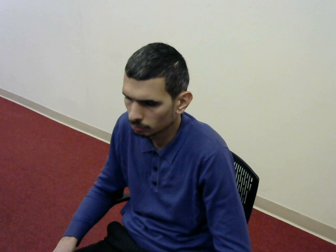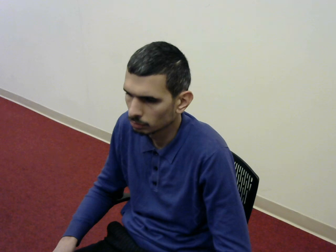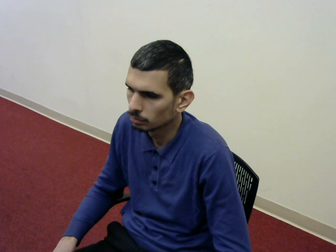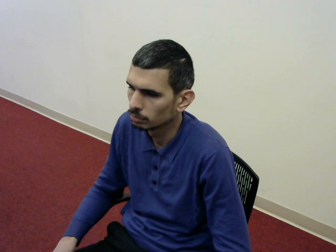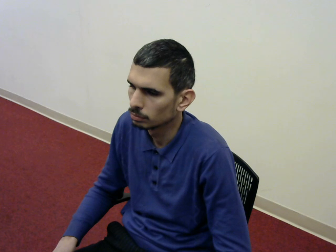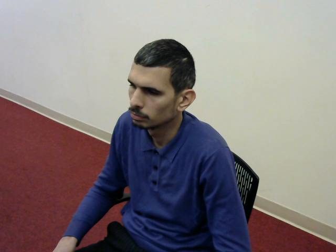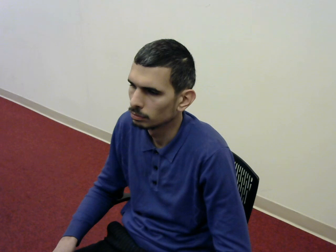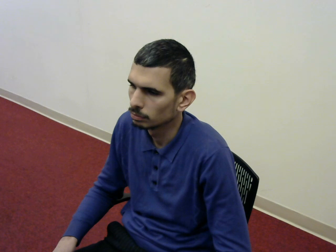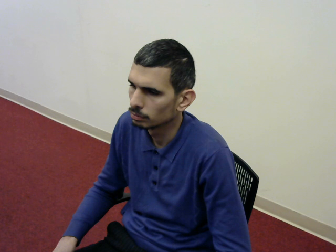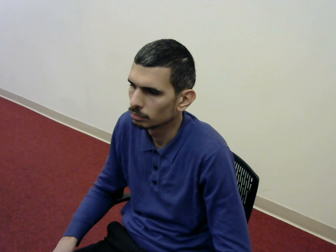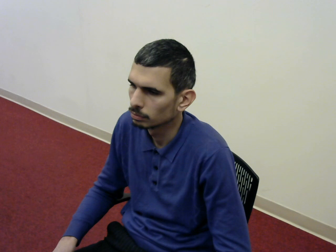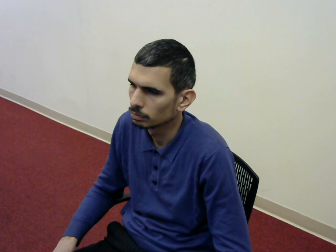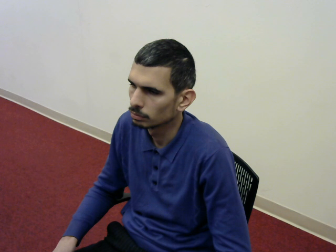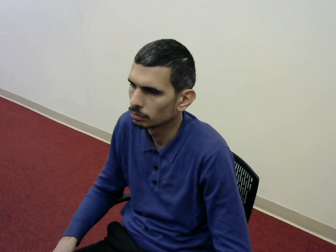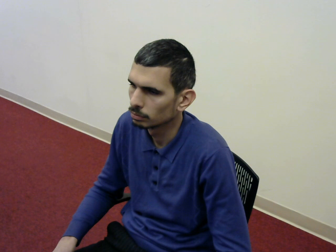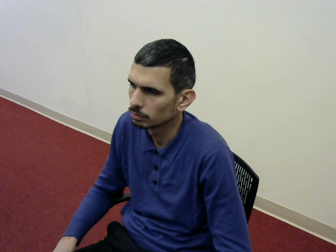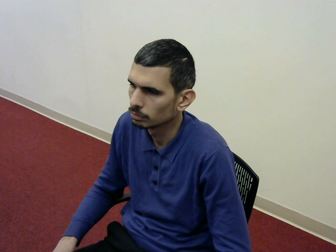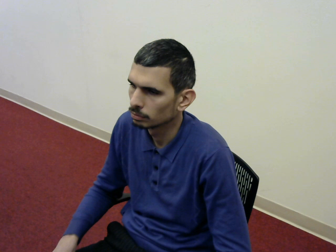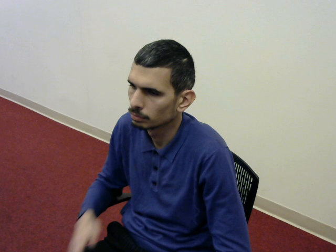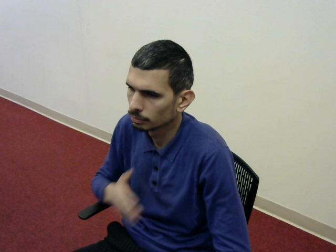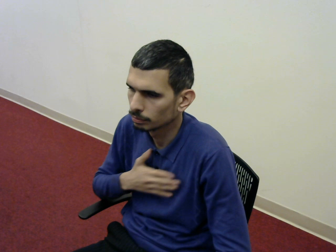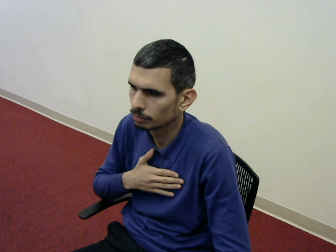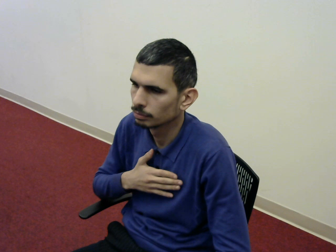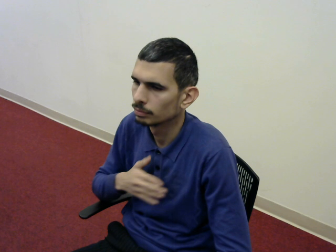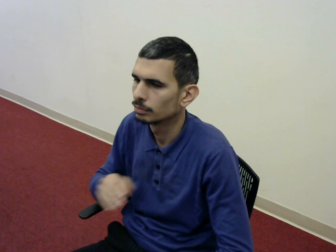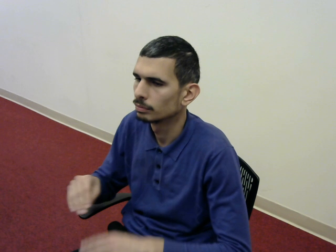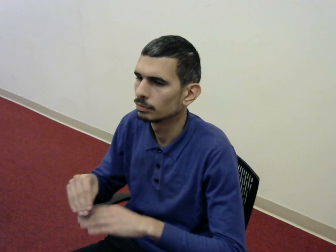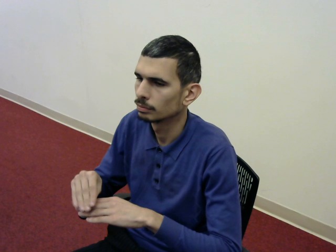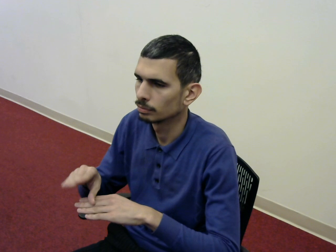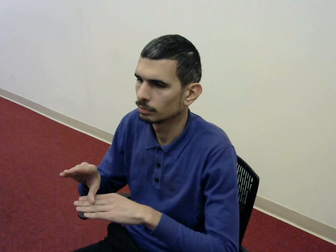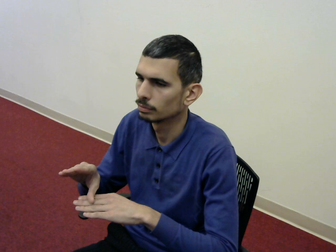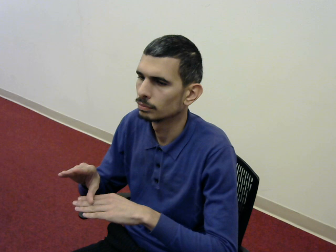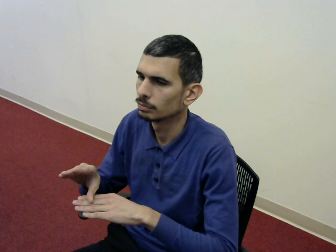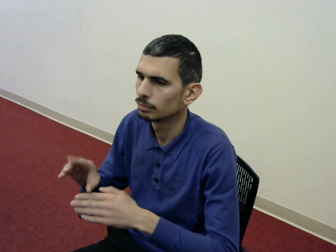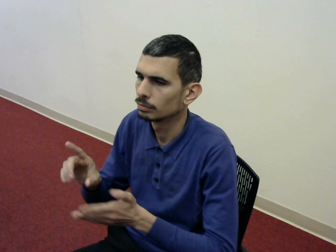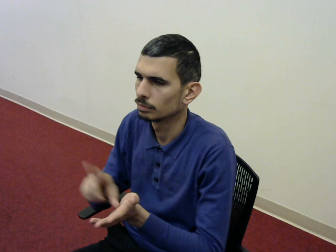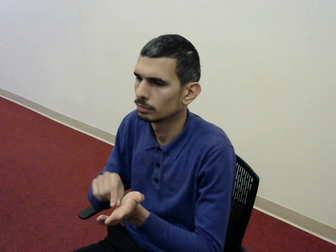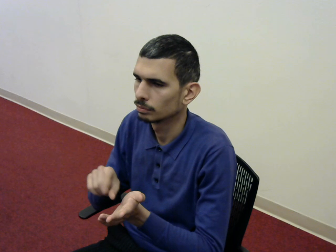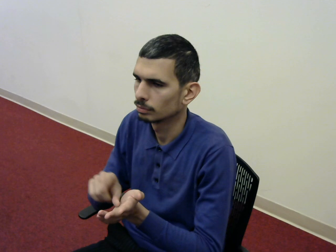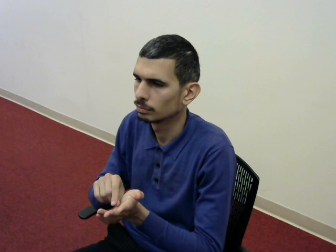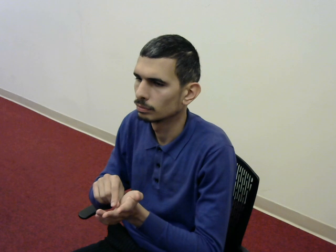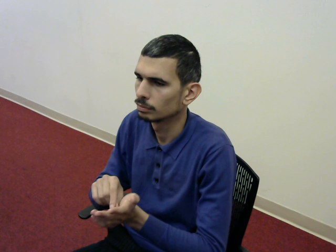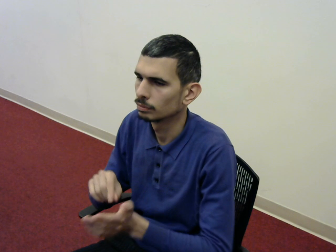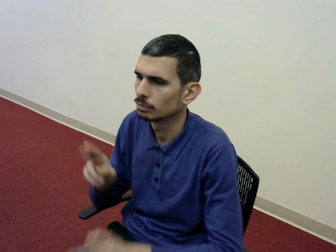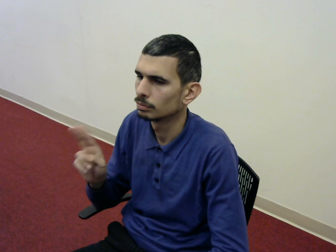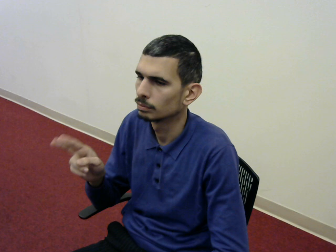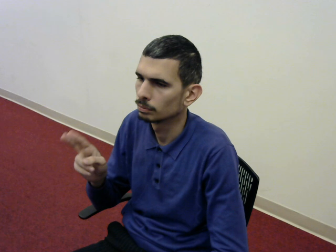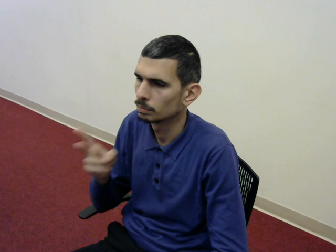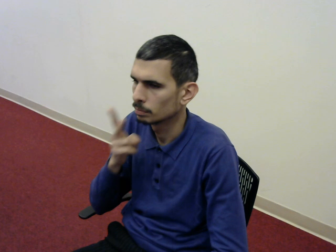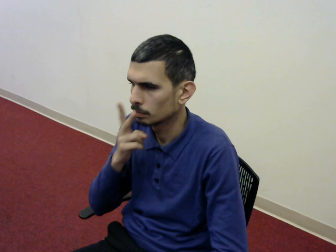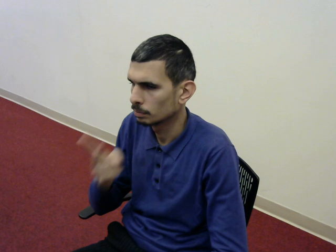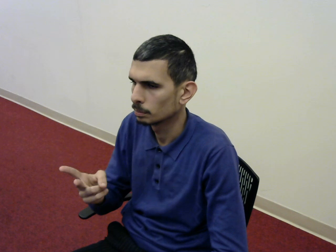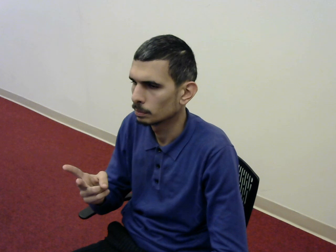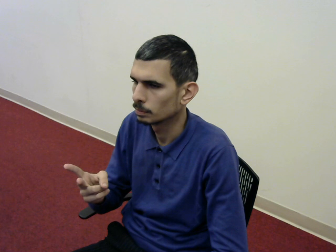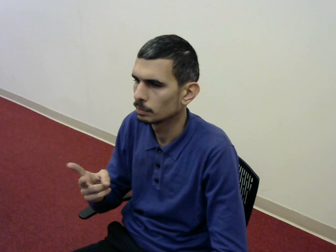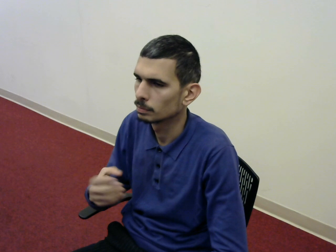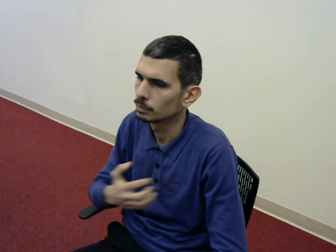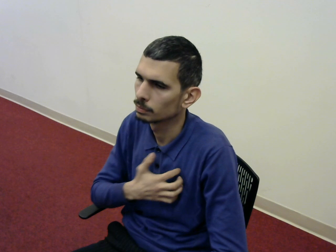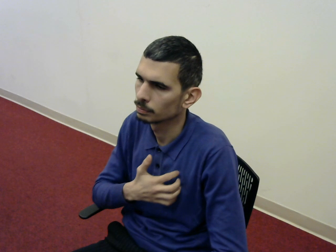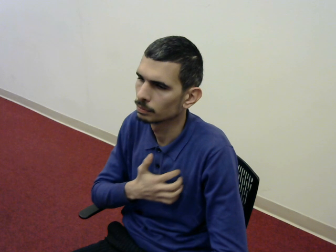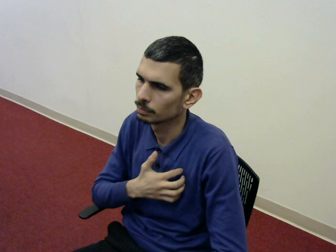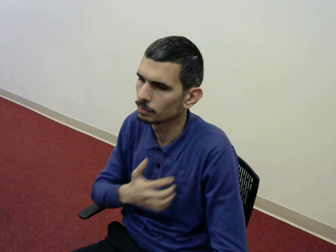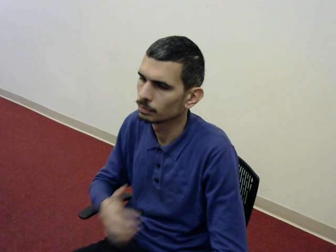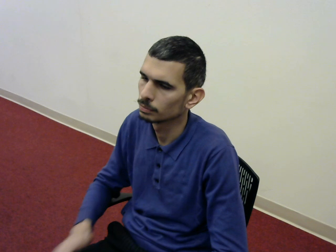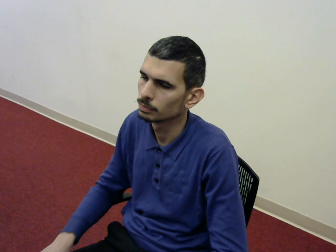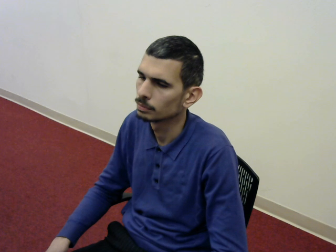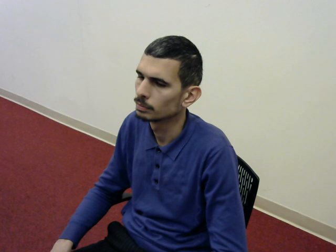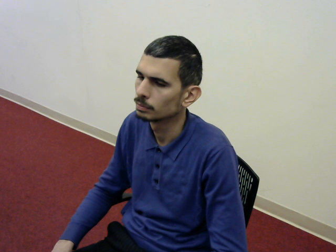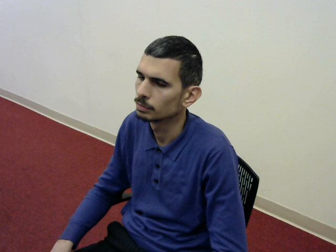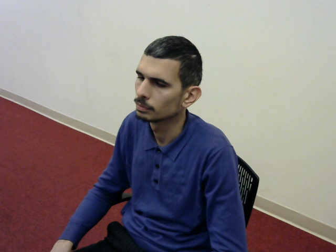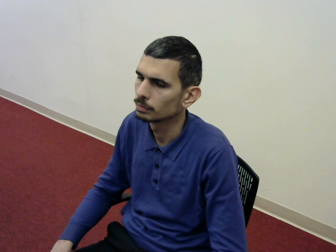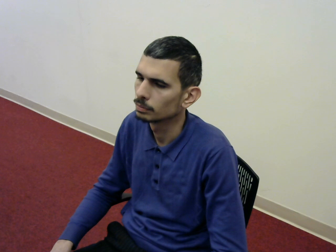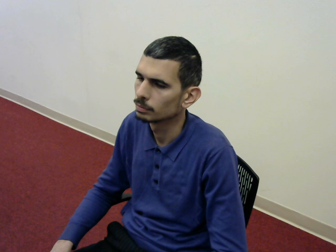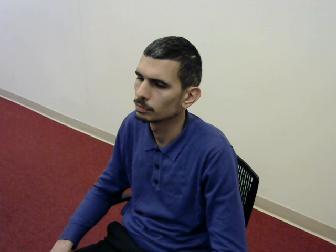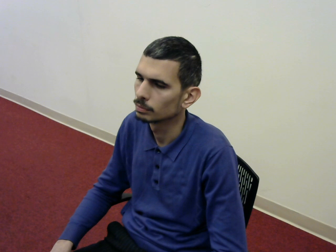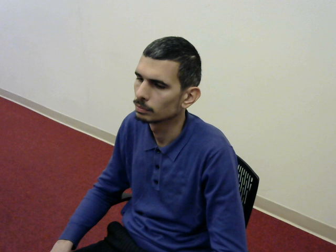Mən yığılmış pensiya kapitalıma baxmaq istəyirəm